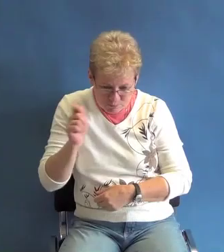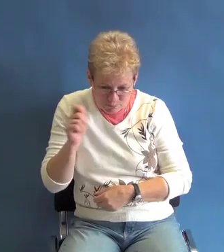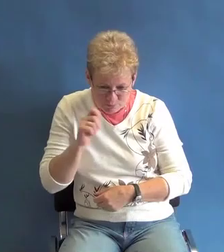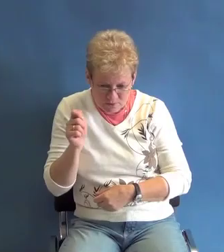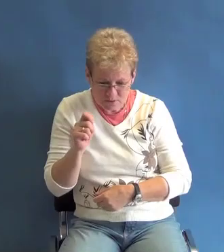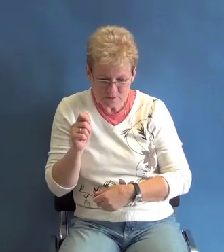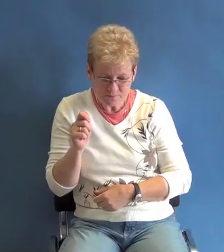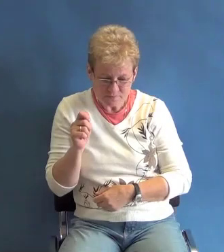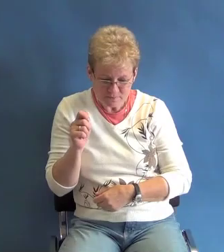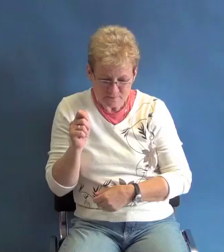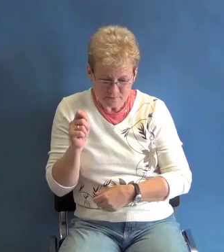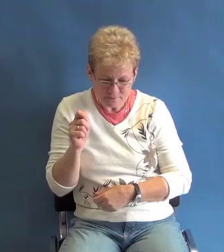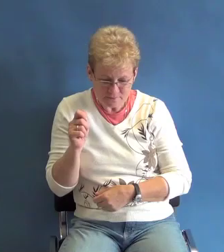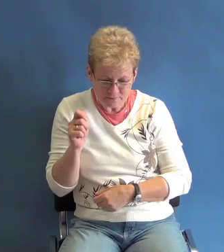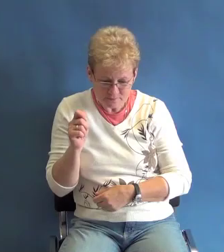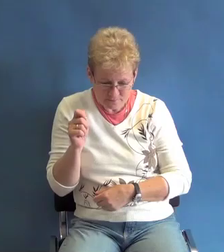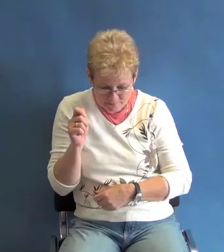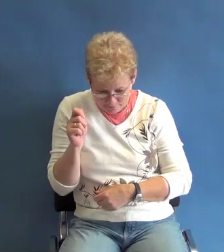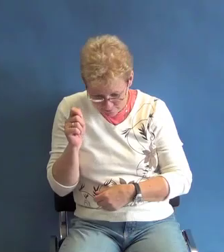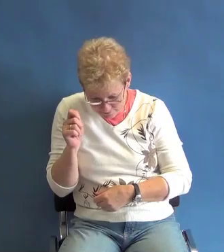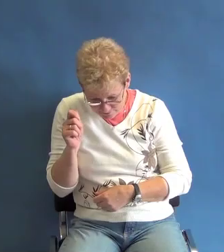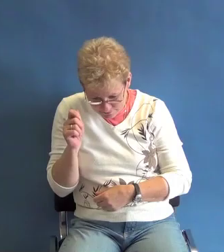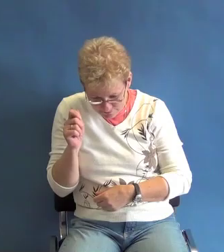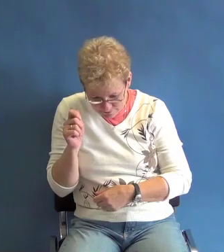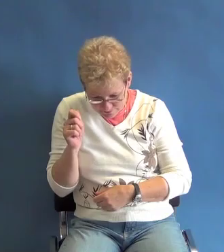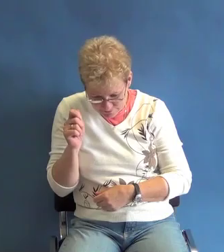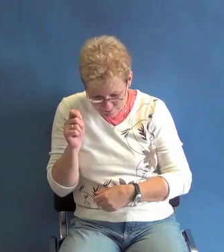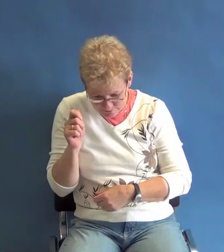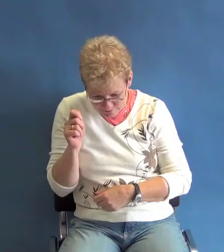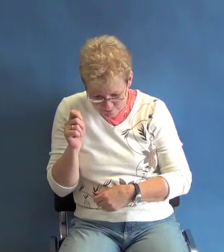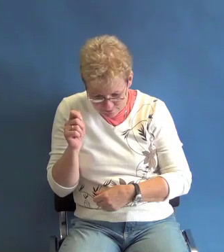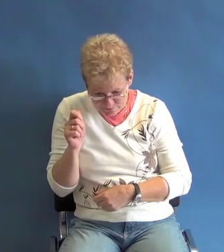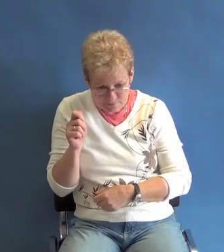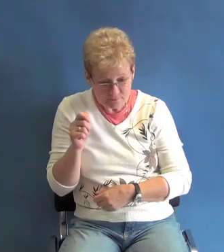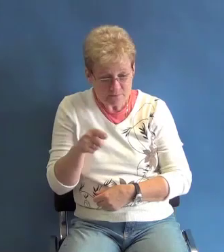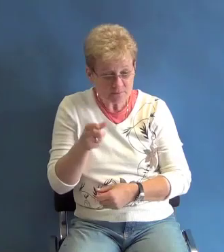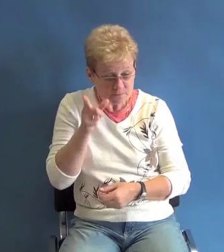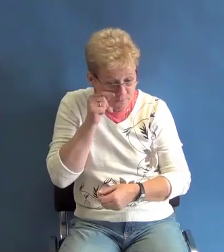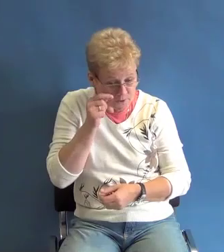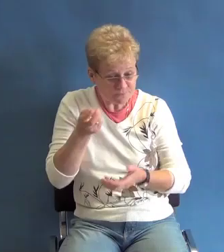Budzik.